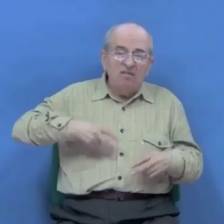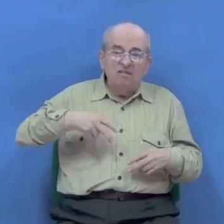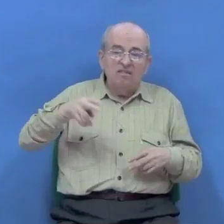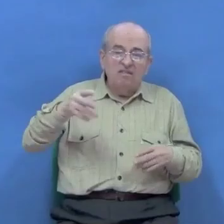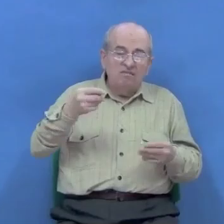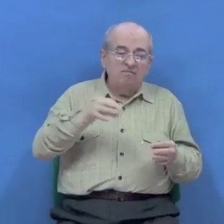Fartuch.